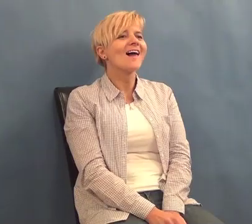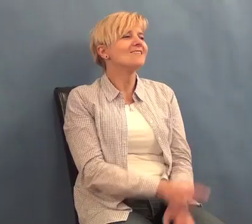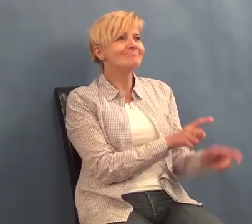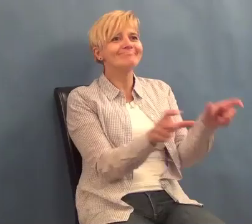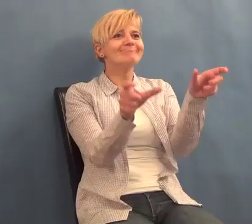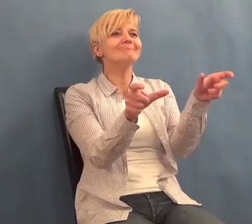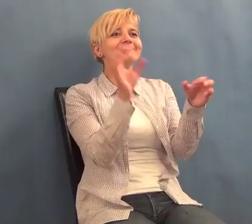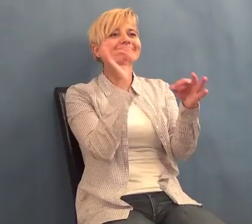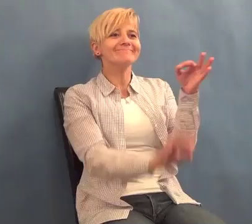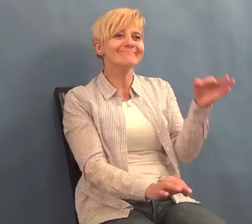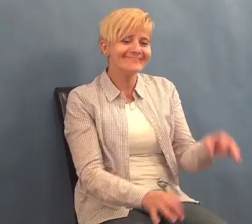Pilnuje dokładnie.